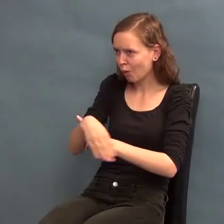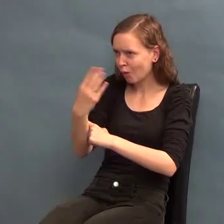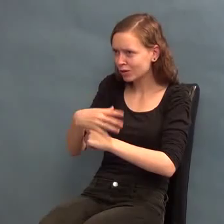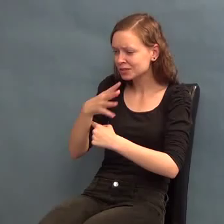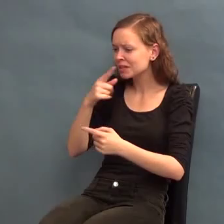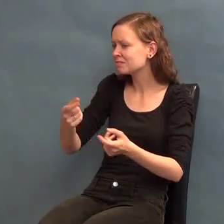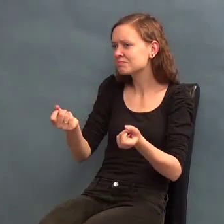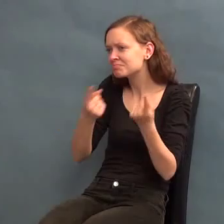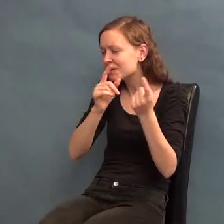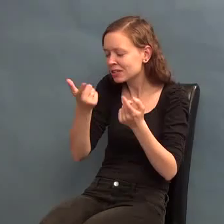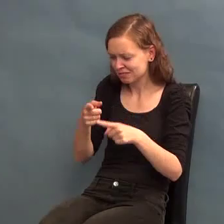Była dziura, ktoś wyjął kawałek płotu.